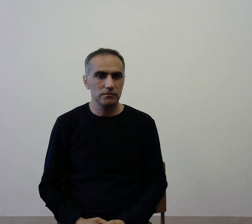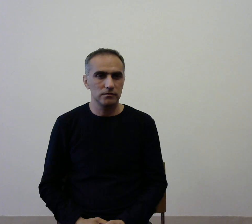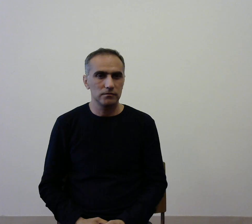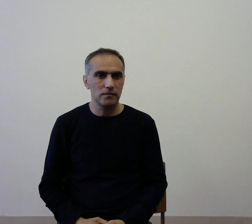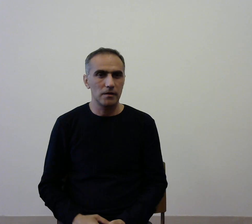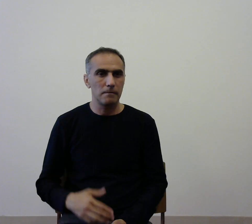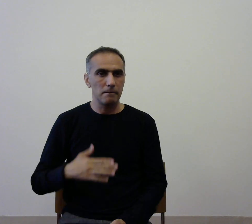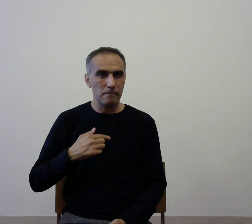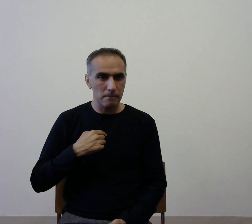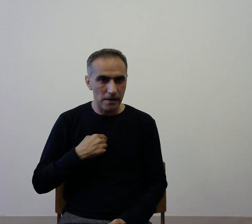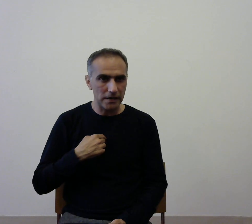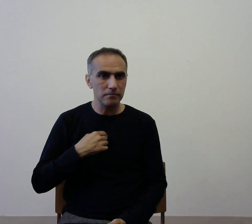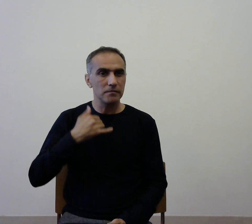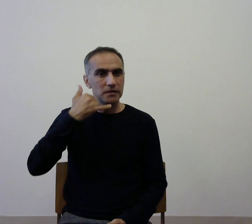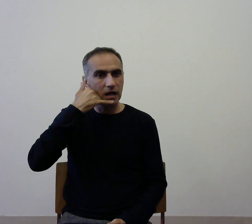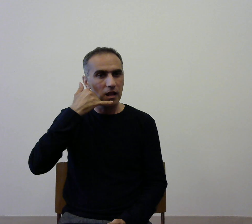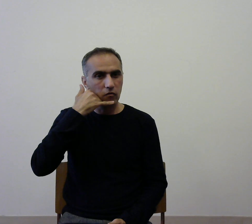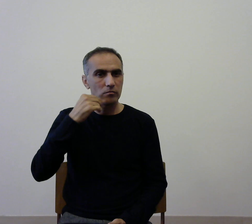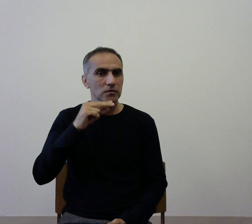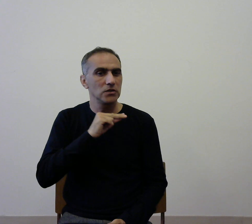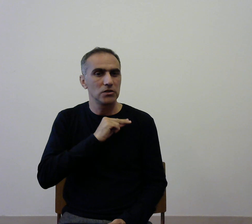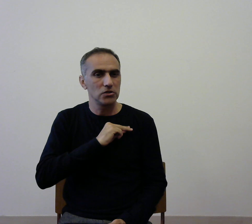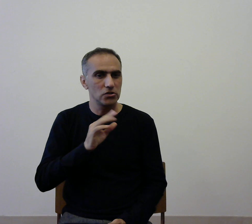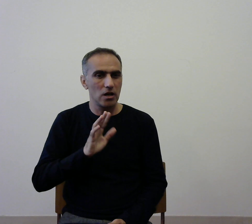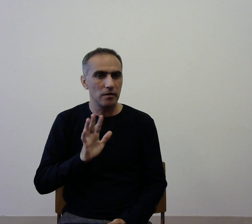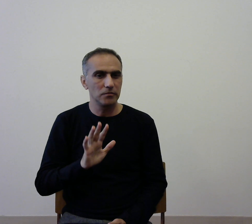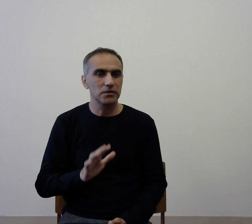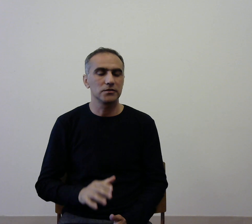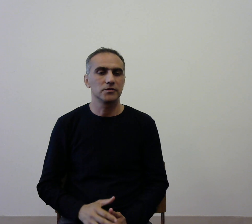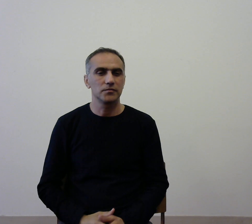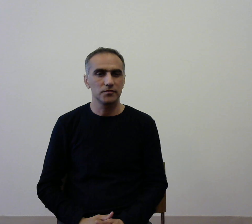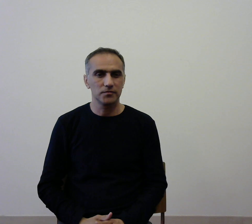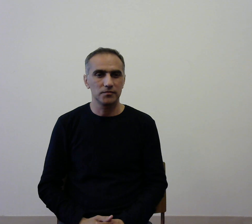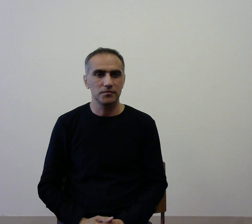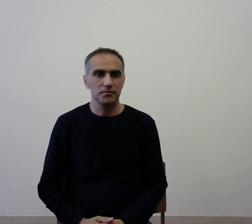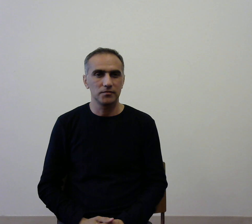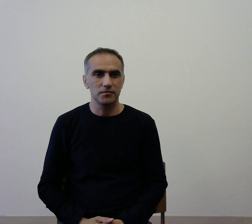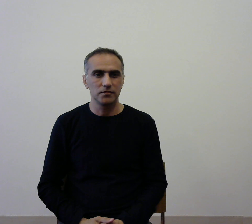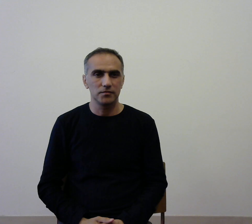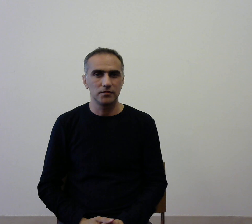Mənim telefonum özümdə deyil